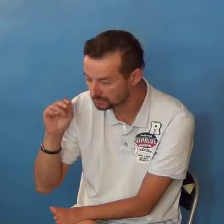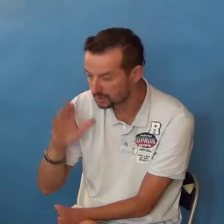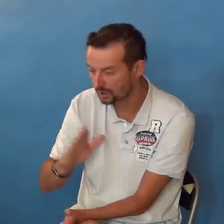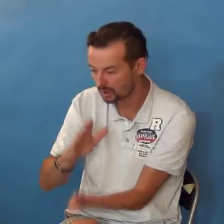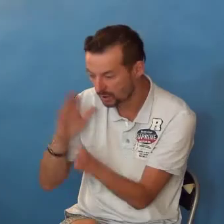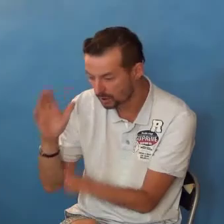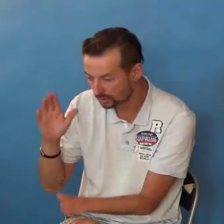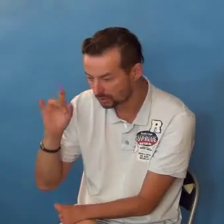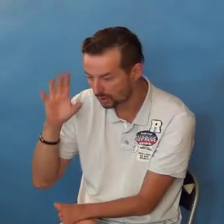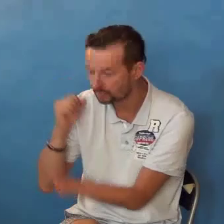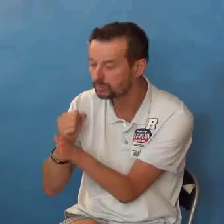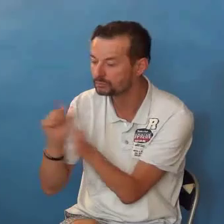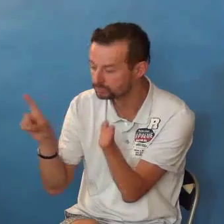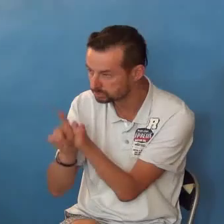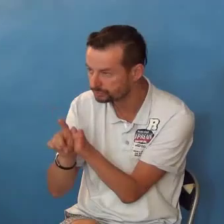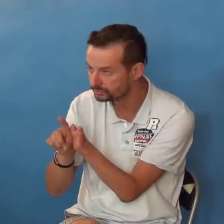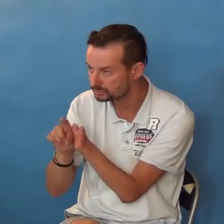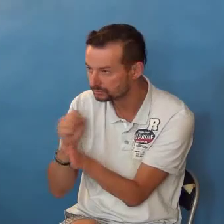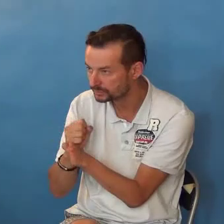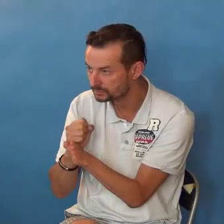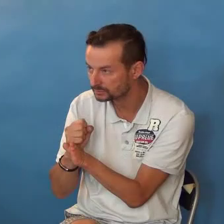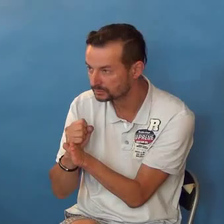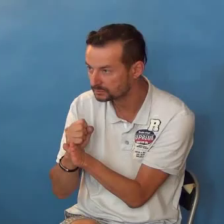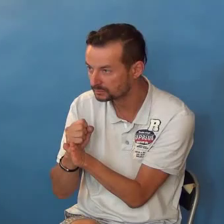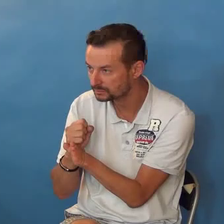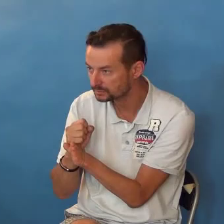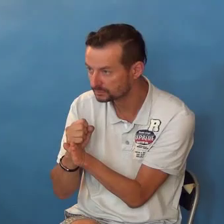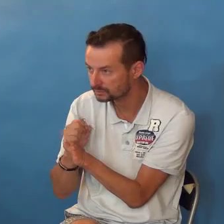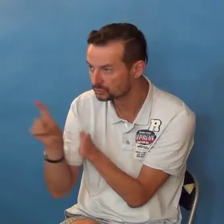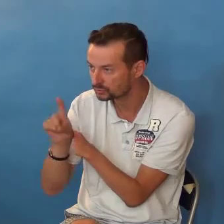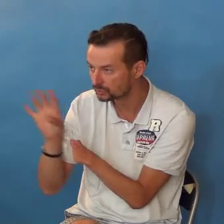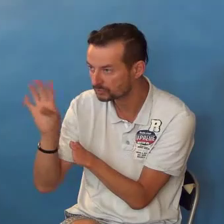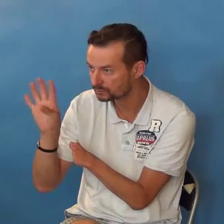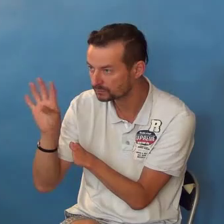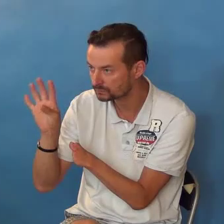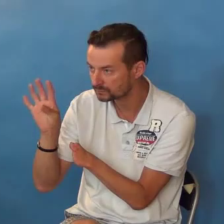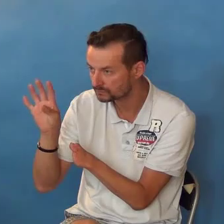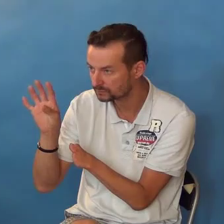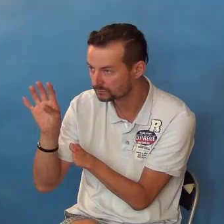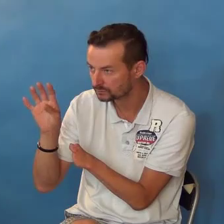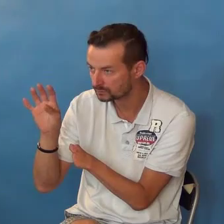Następnego dnia pracuję od rana aż do czwartej.